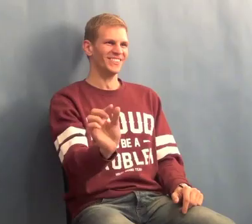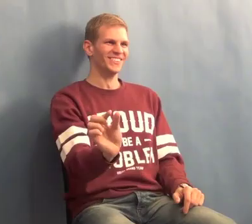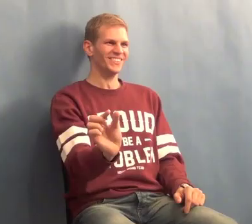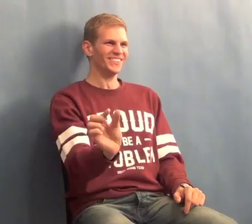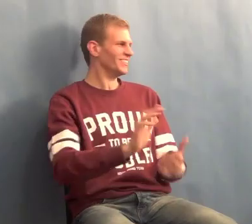Przepraszam, nie pamiętam.